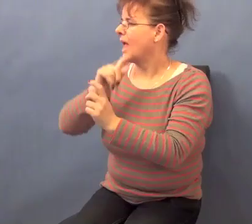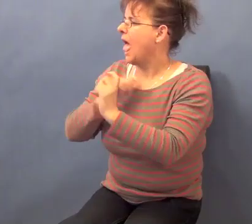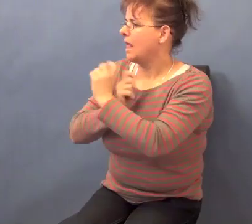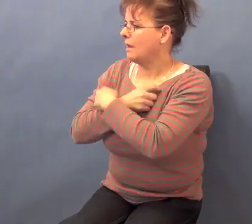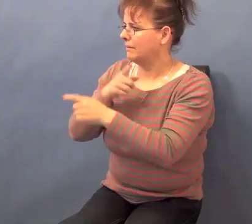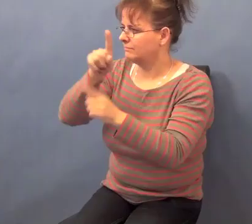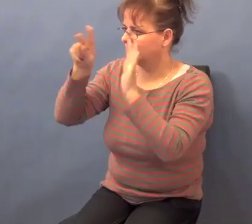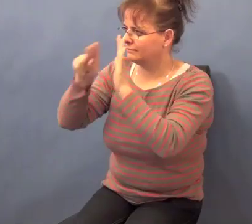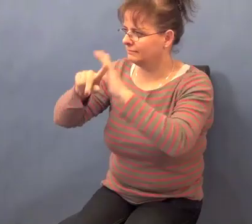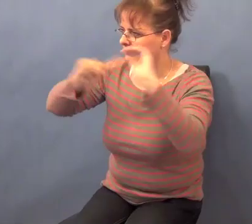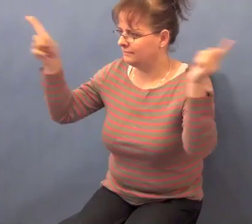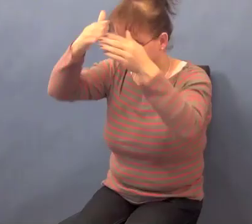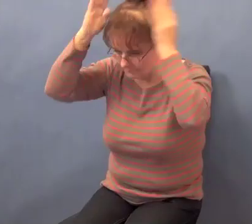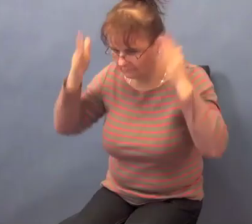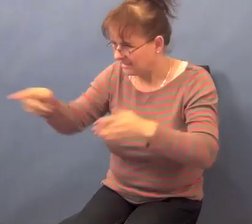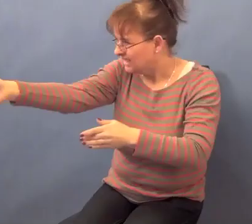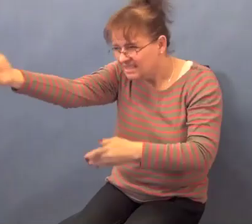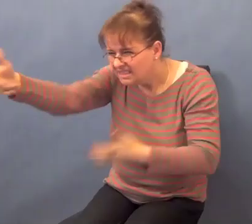W Egipcie jest przepis nakazujący zasłanianie się.